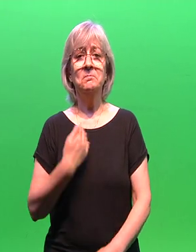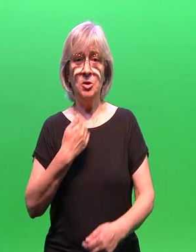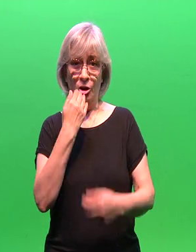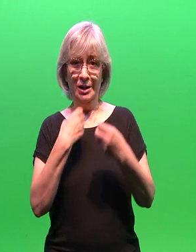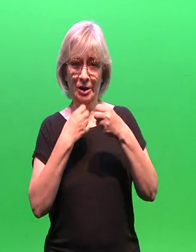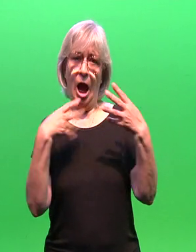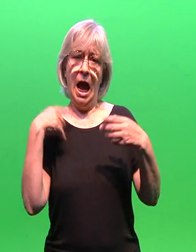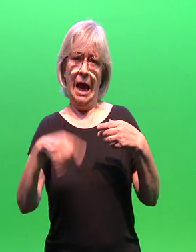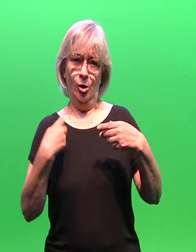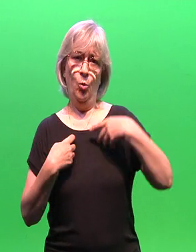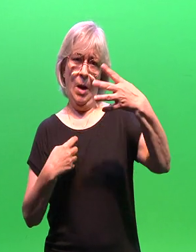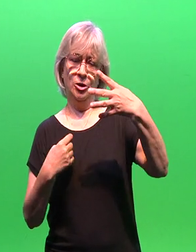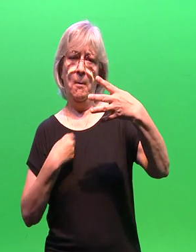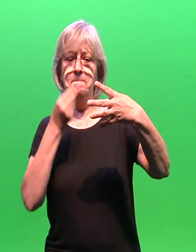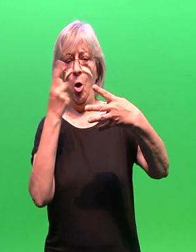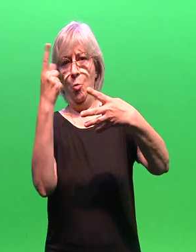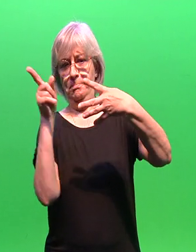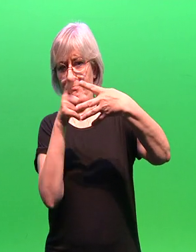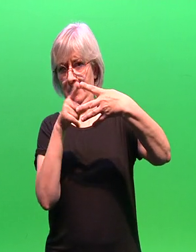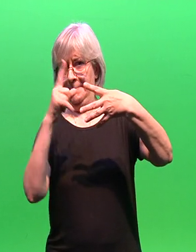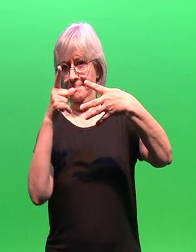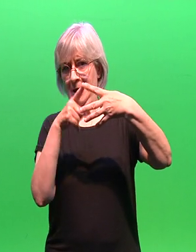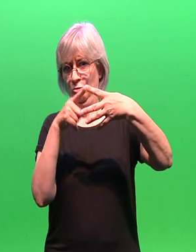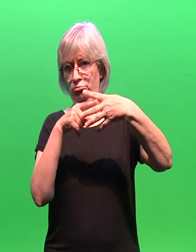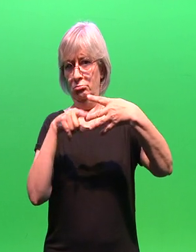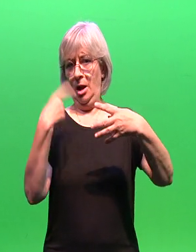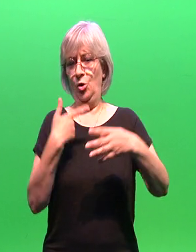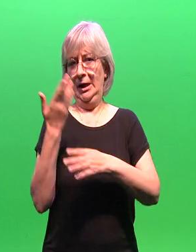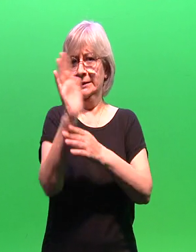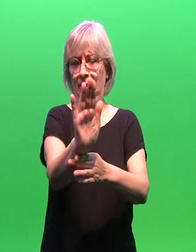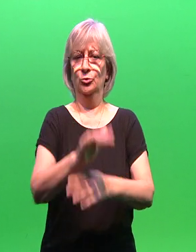Tinc quatre adreces de correu electrònic, però la millor és la primera, després te l'ensenyo.